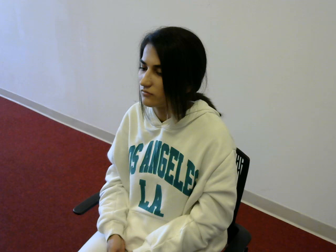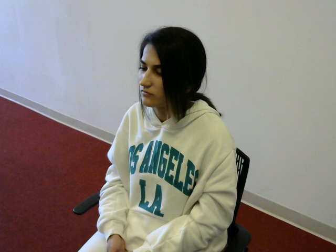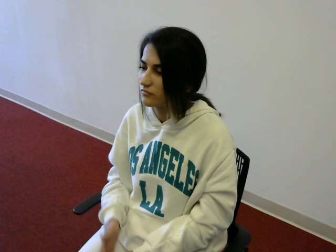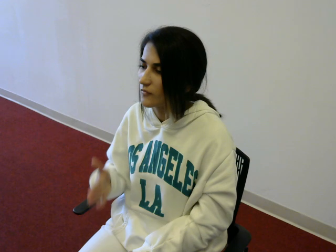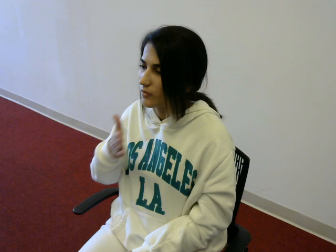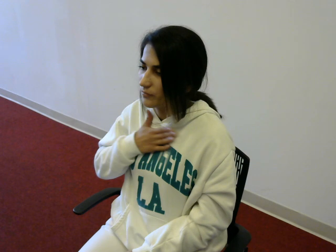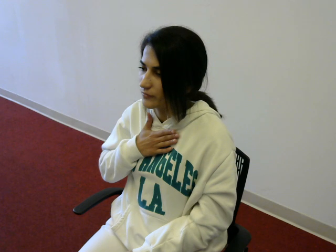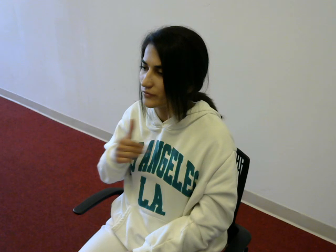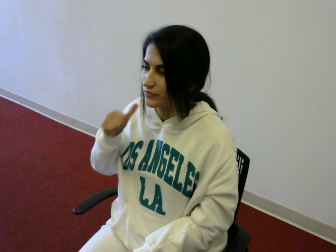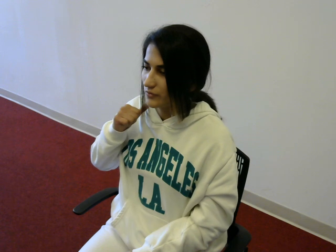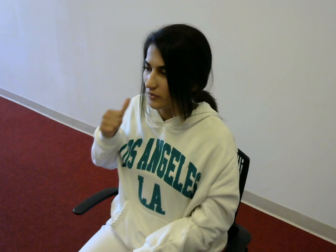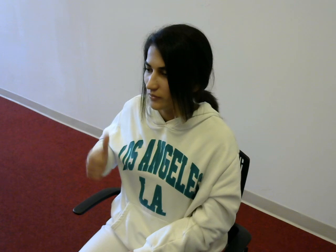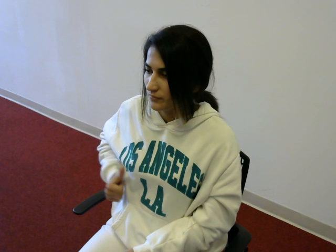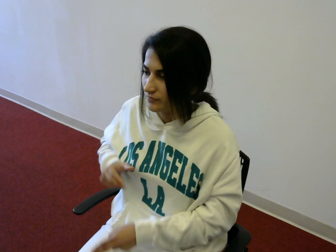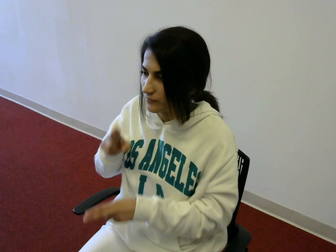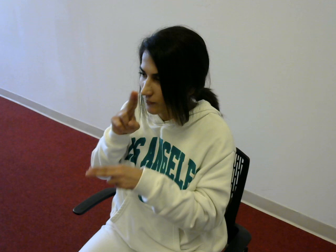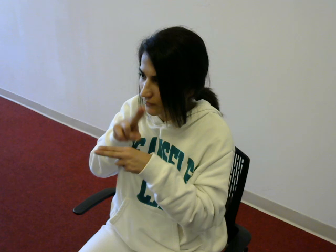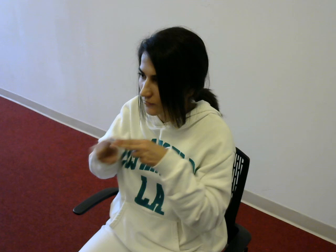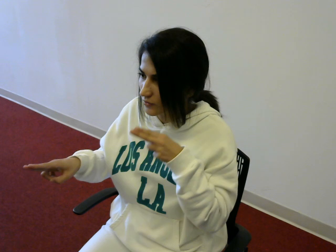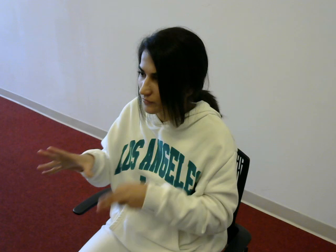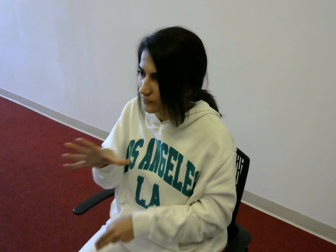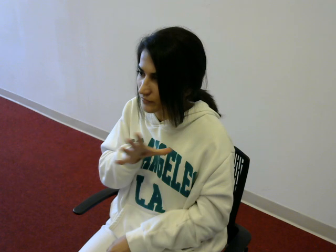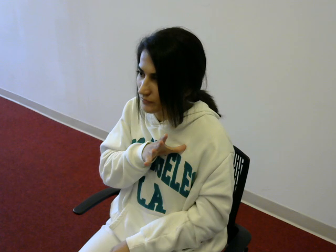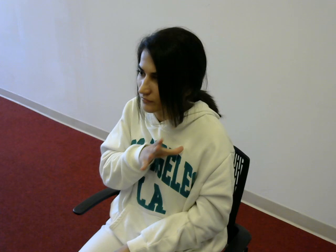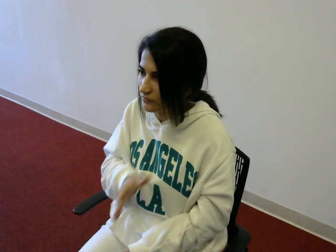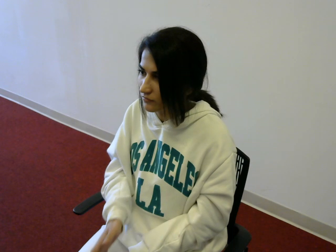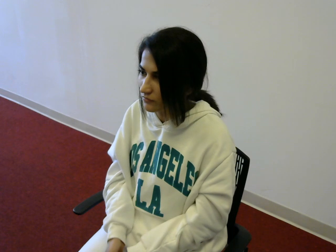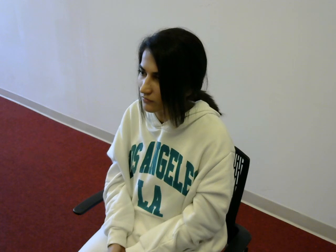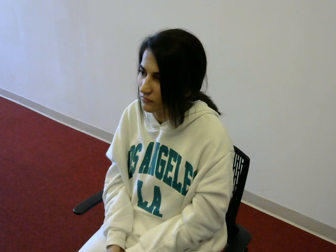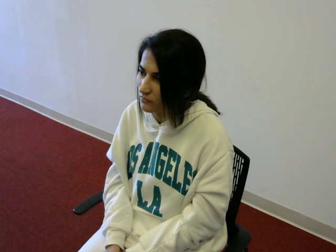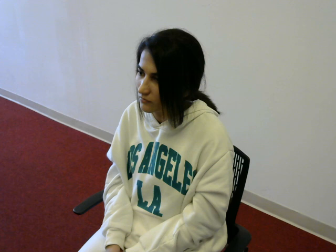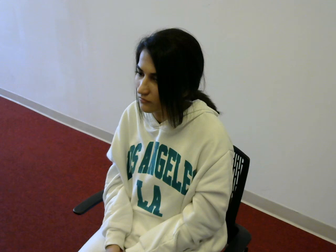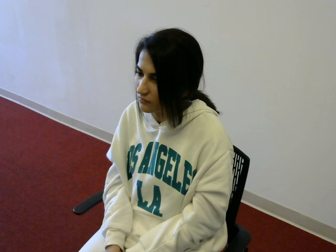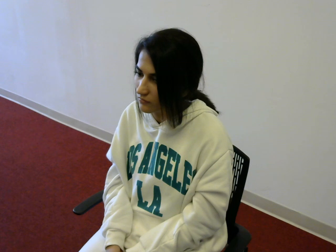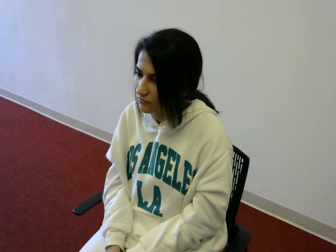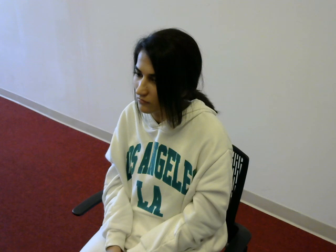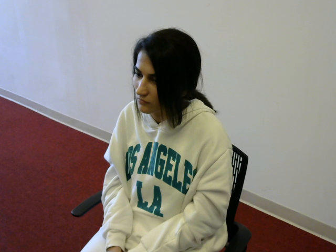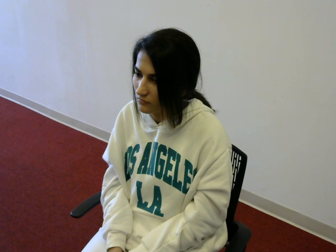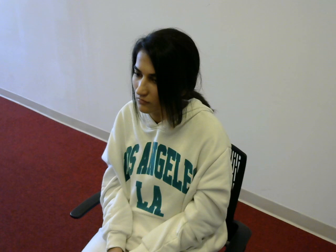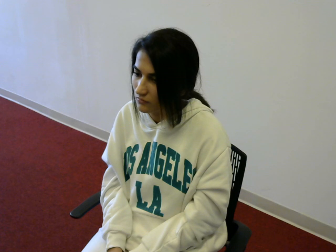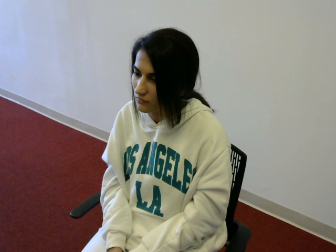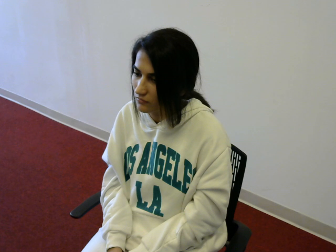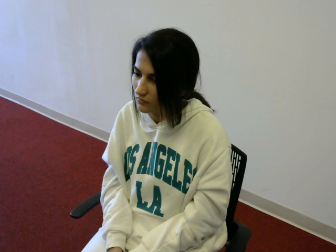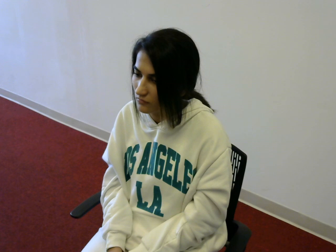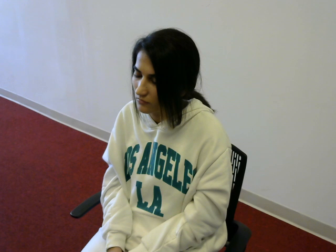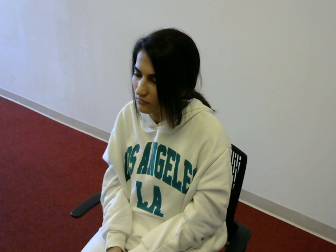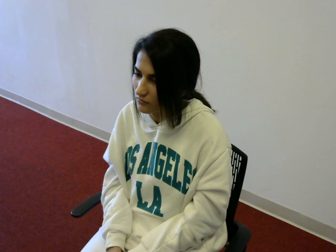Mən çantamı itirmişəm